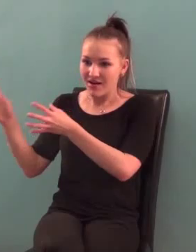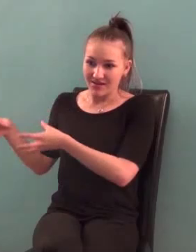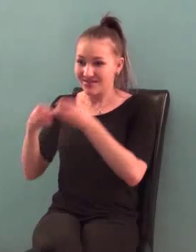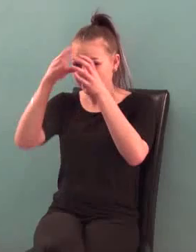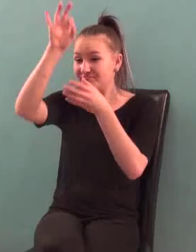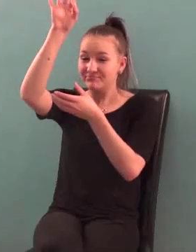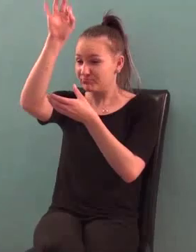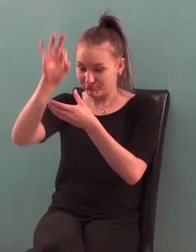Kula spada w dół.